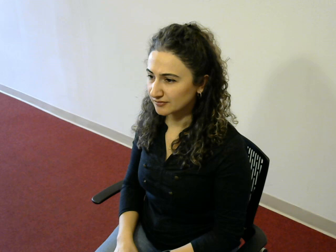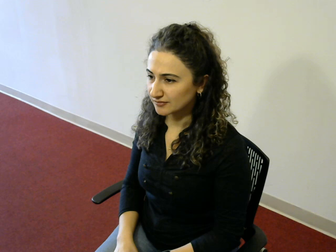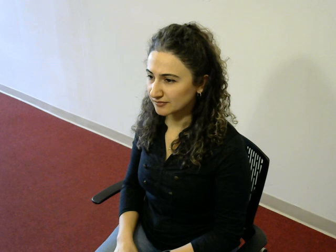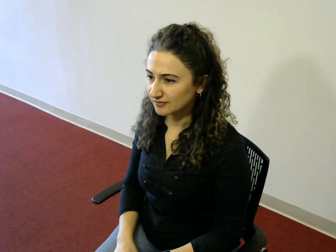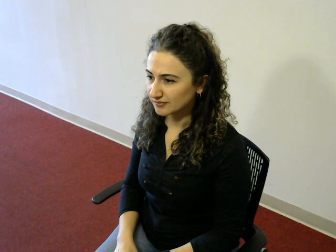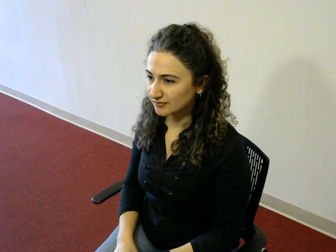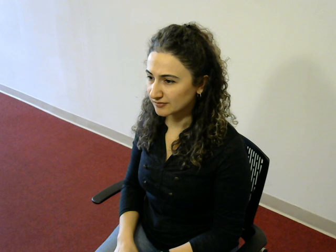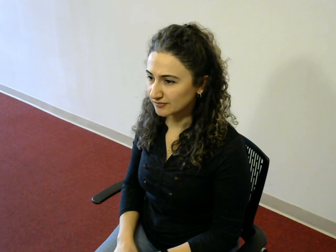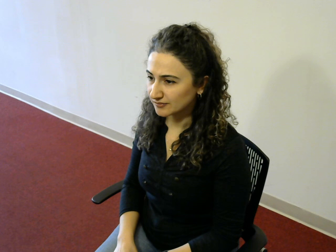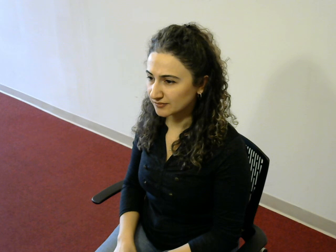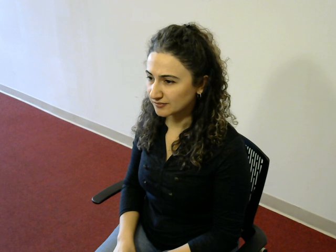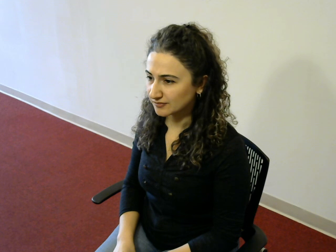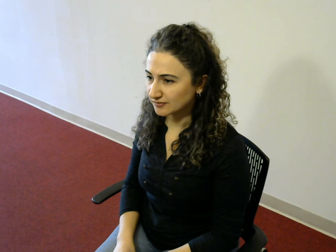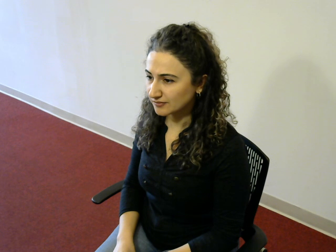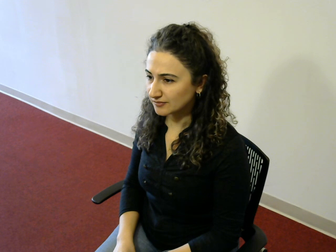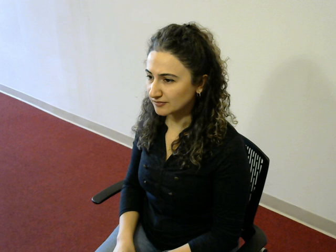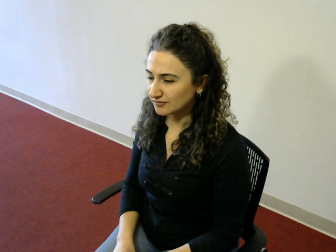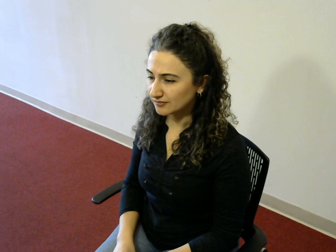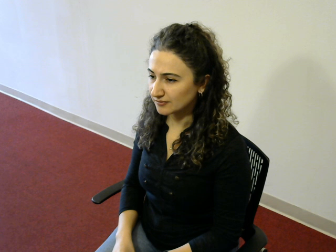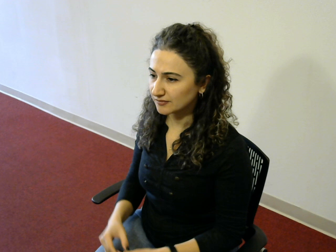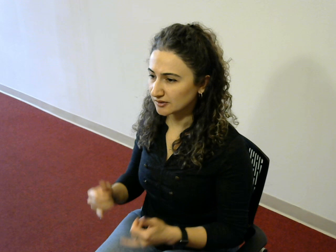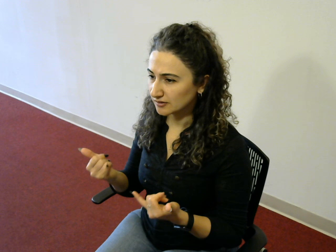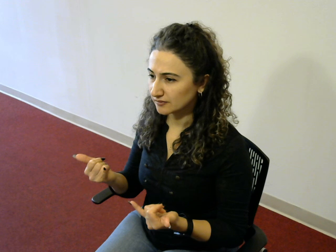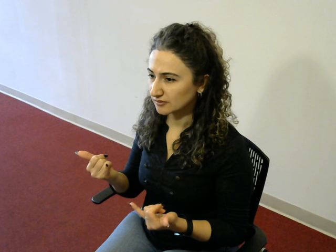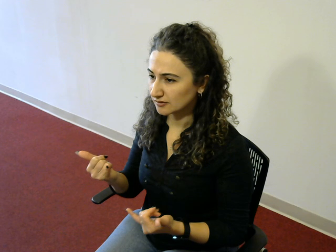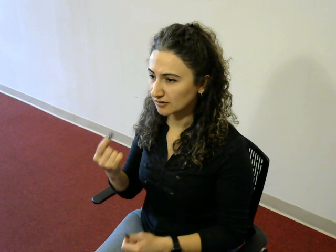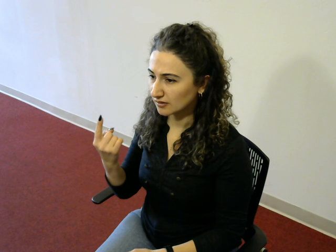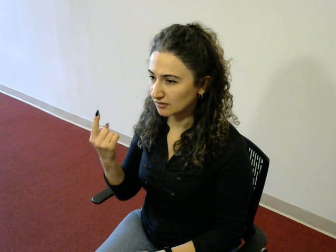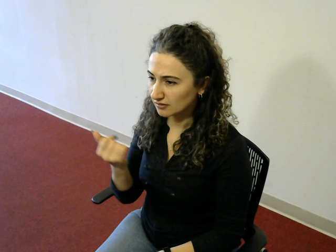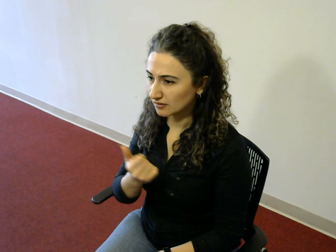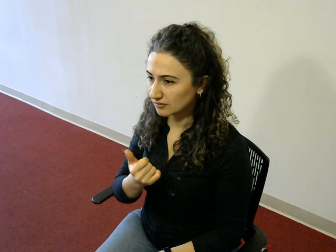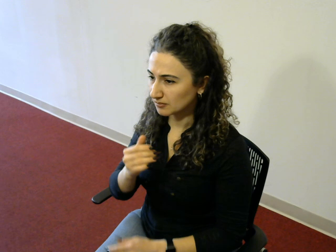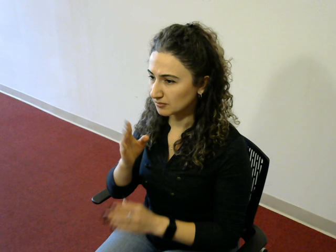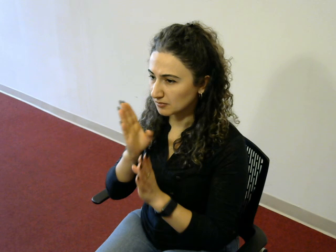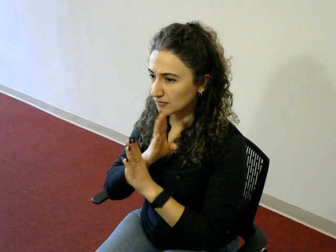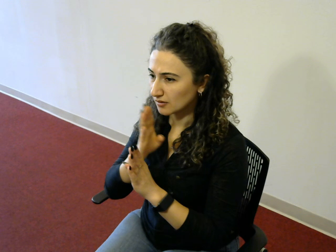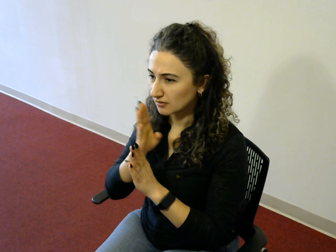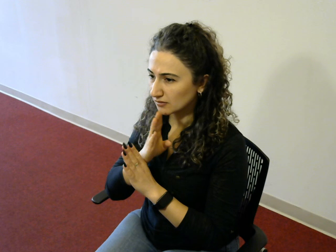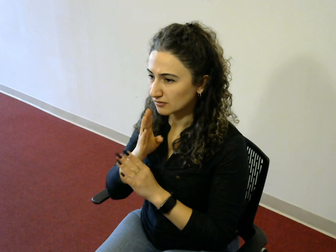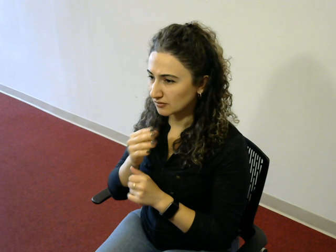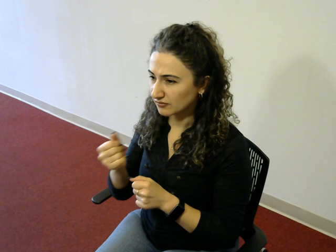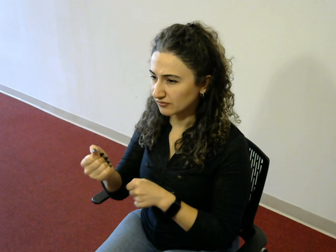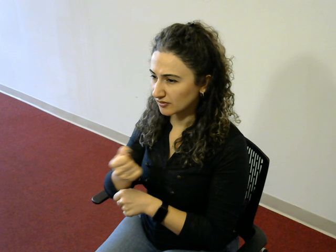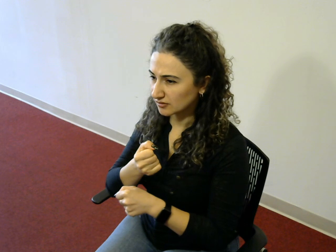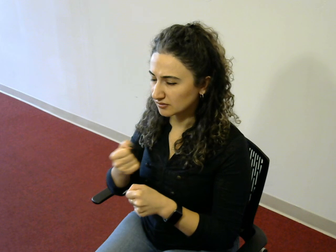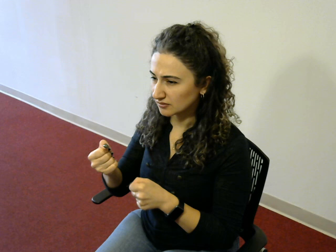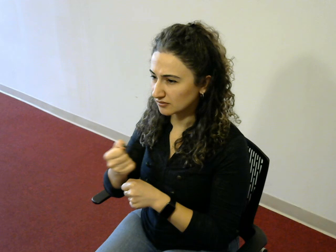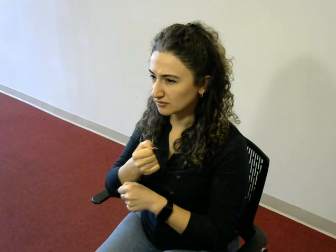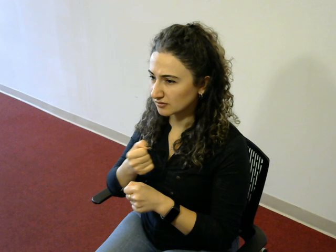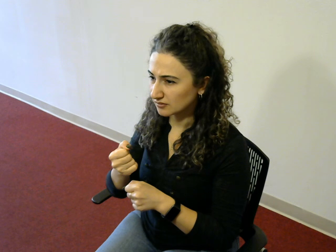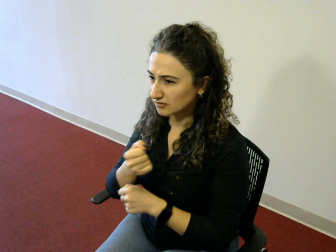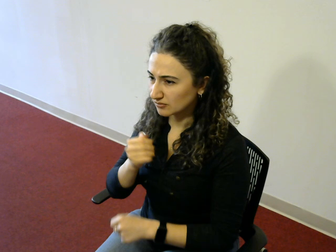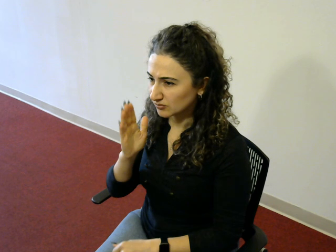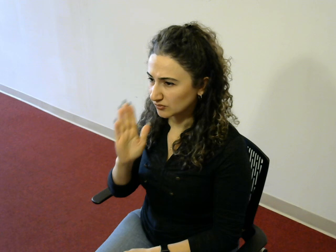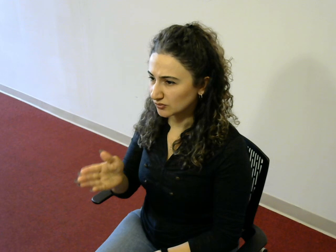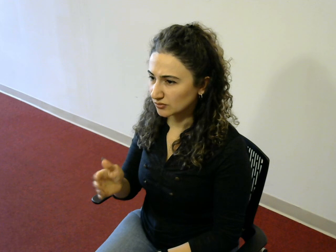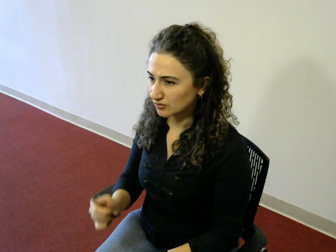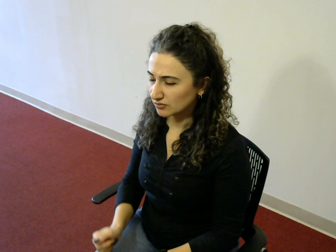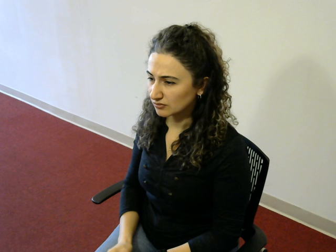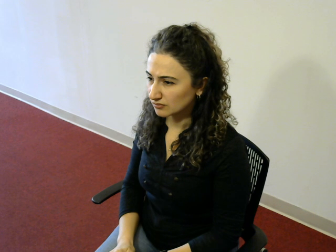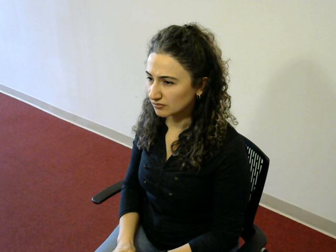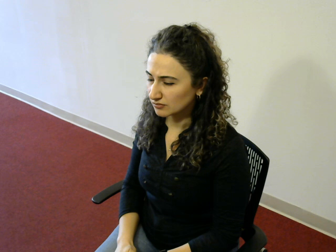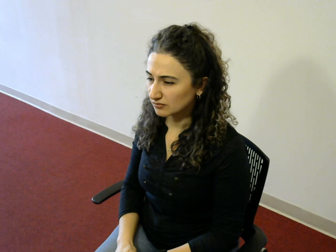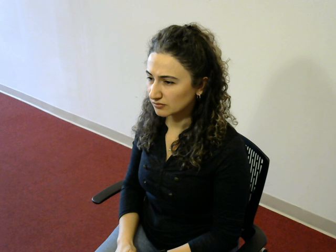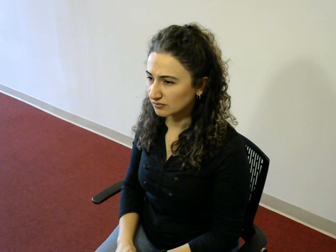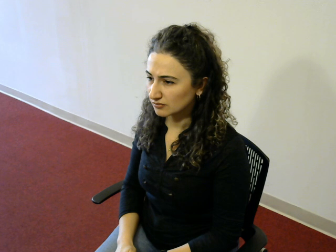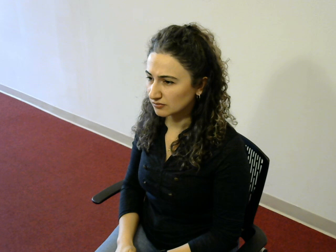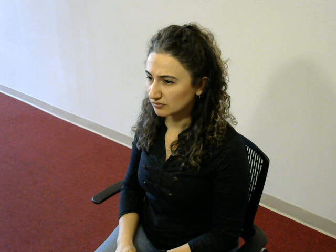Bu həftə hava küləkli olacaq